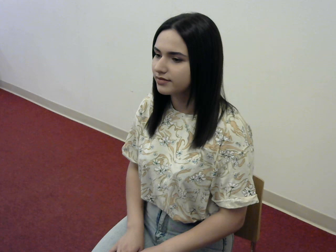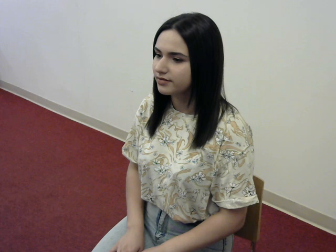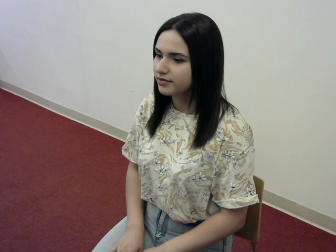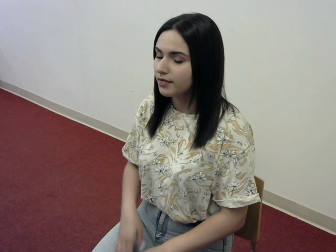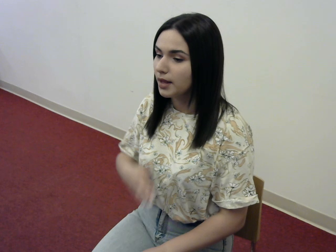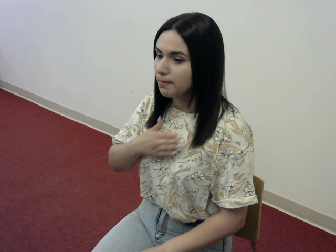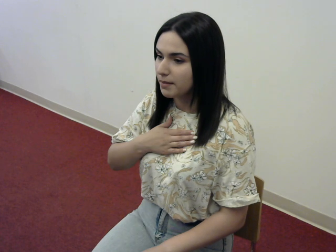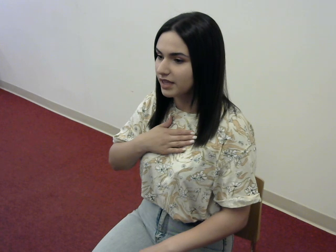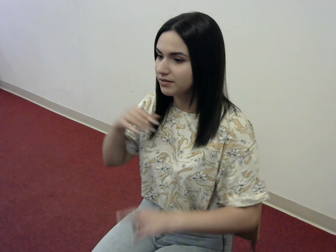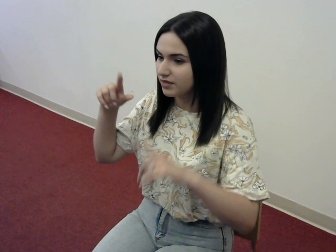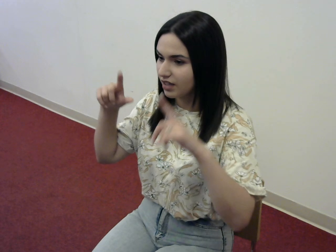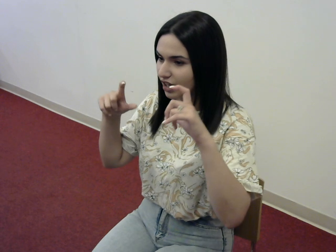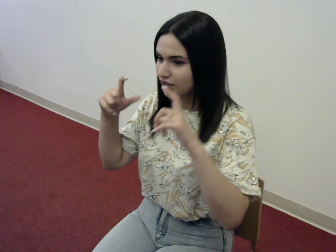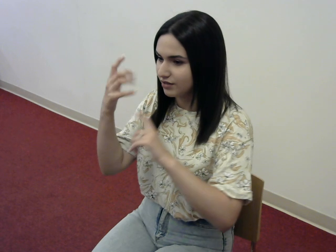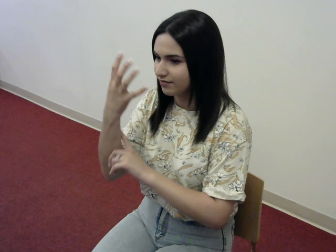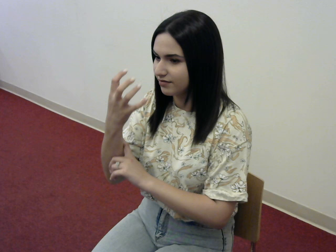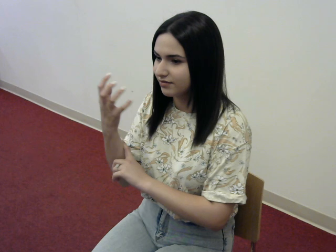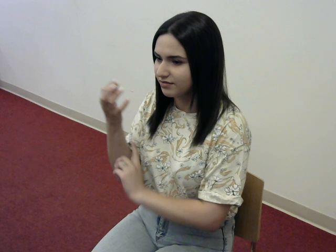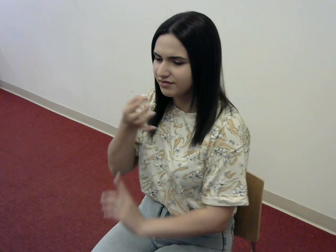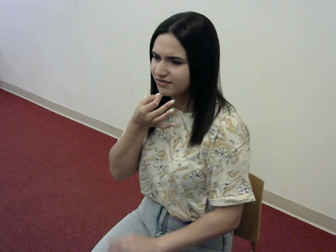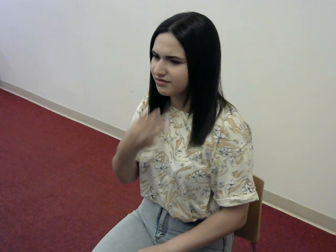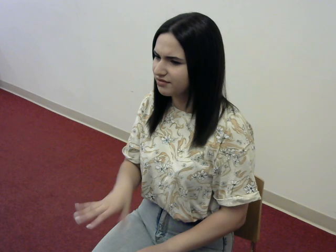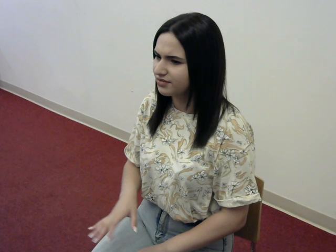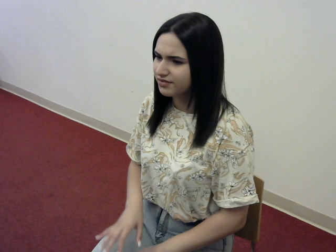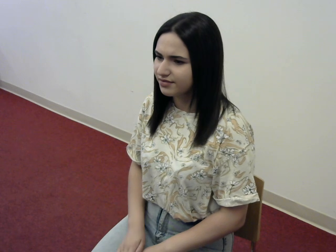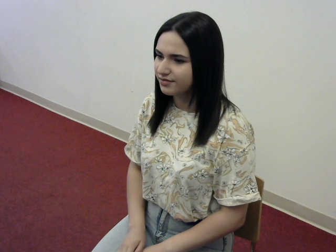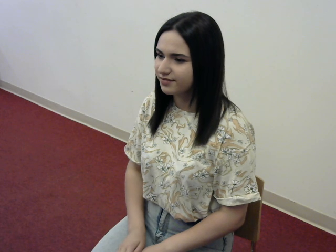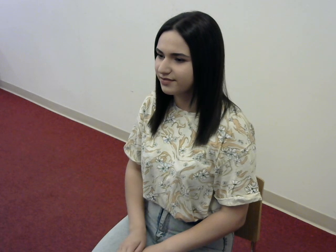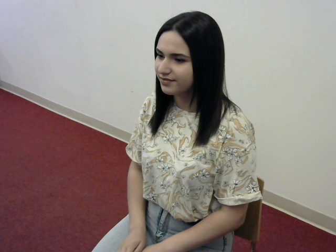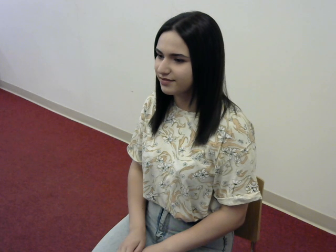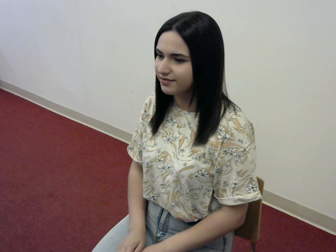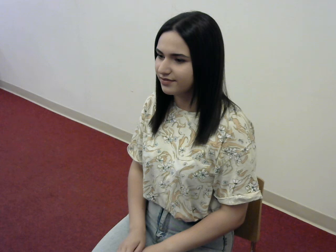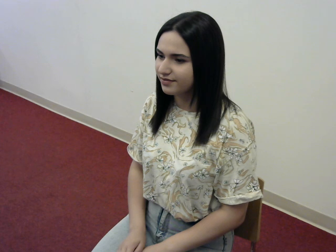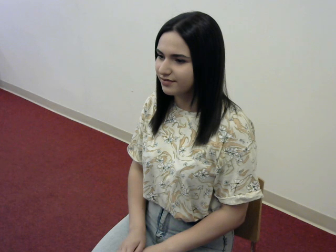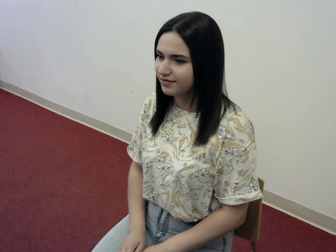Mənim şəkil çəkdirməkdən xoşum gəlir